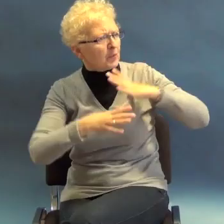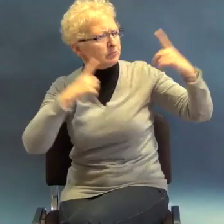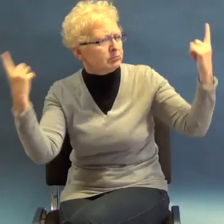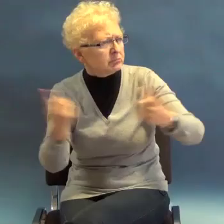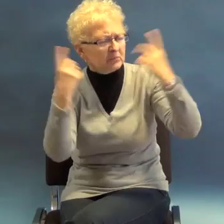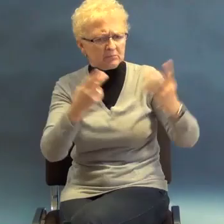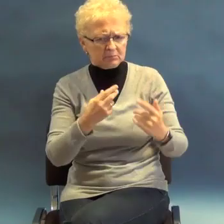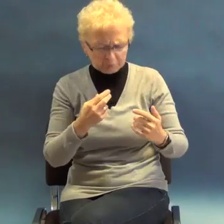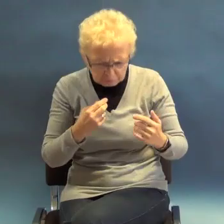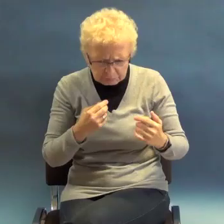Dziwił się: tak?